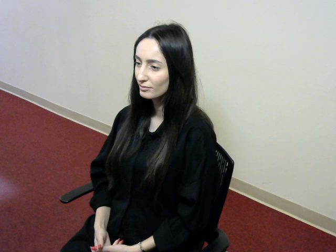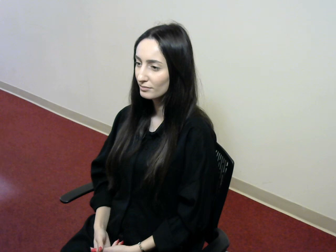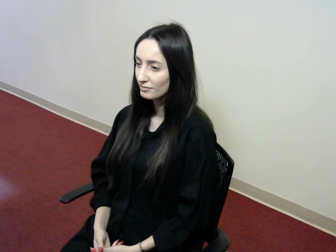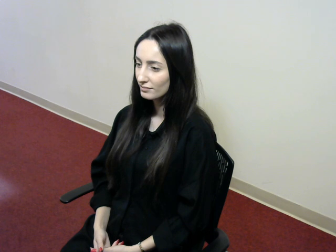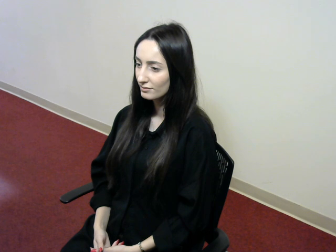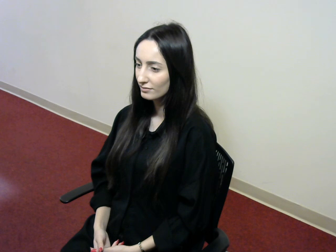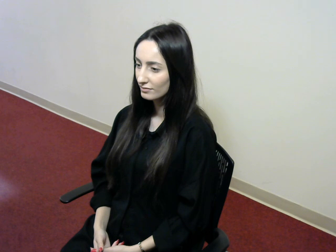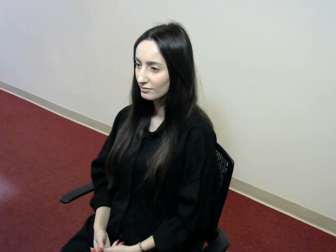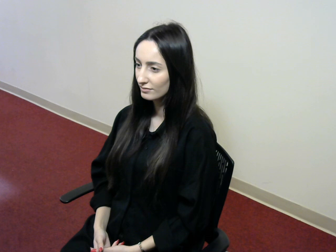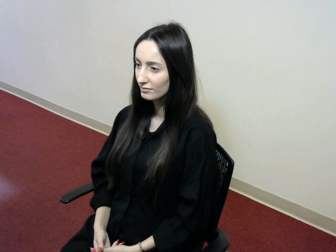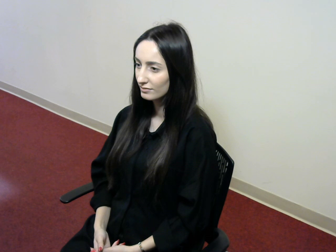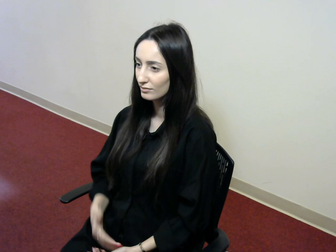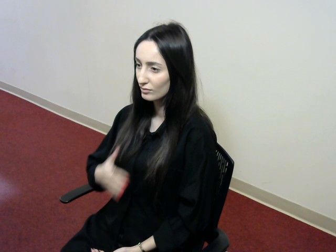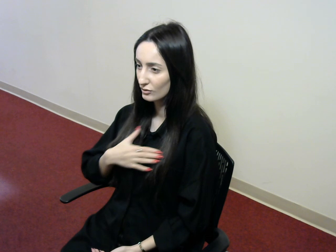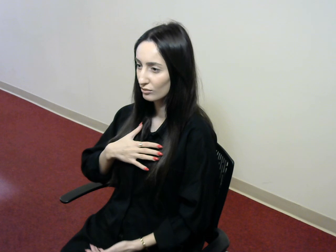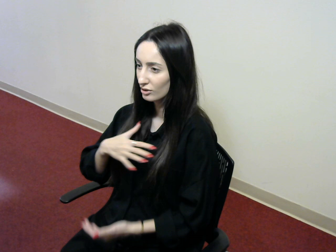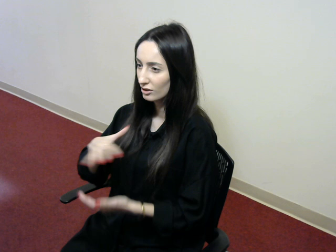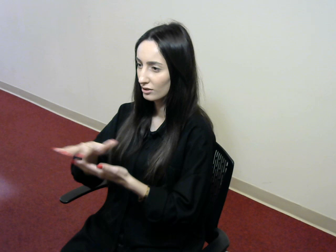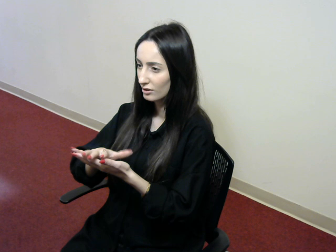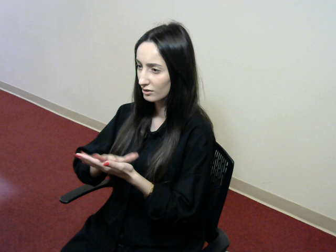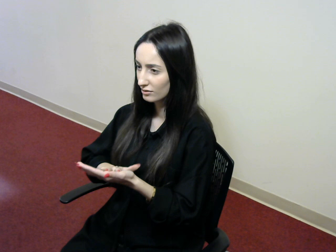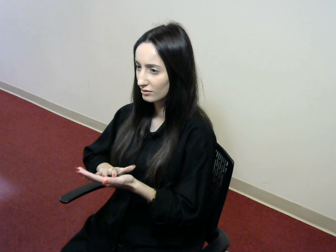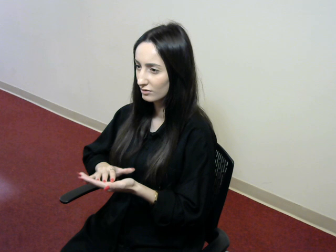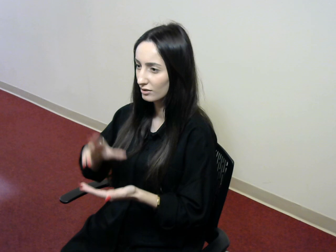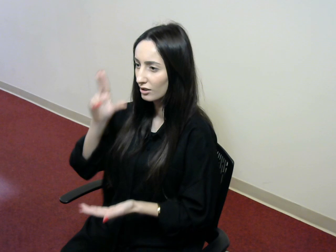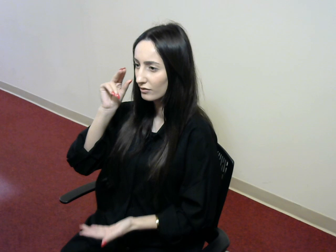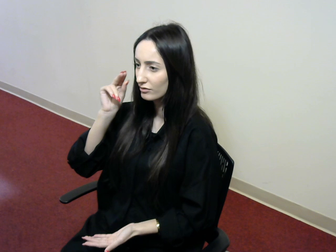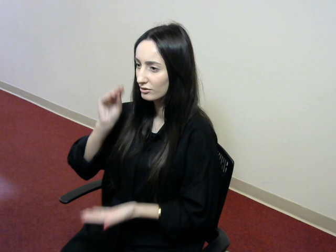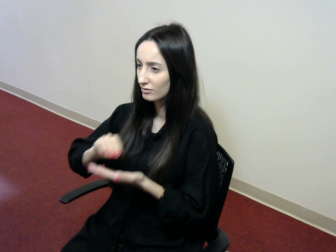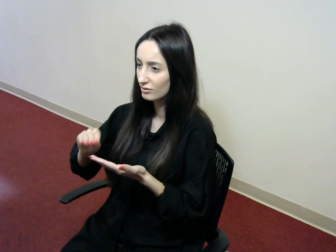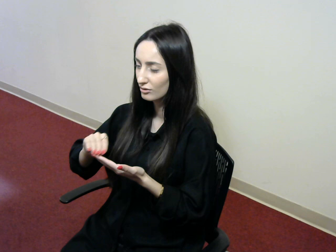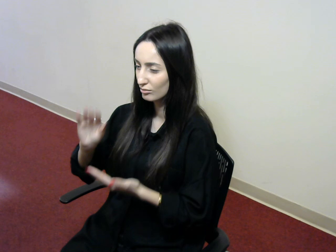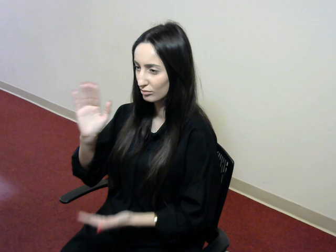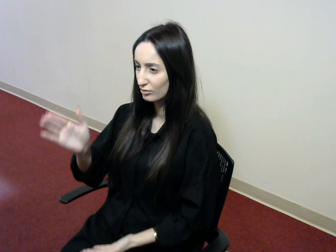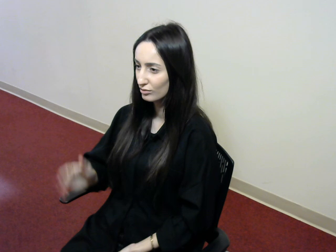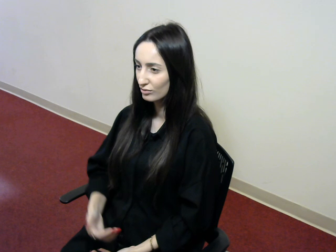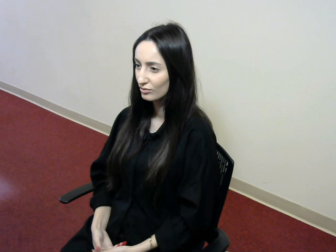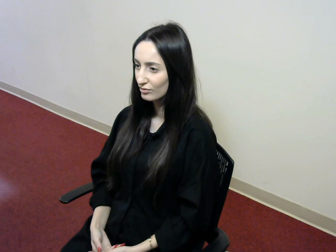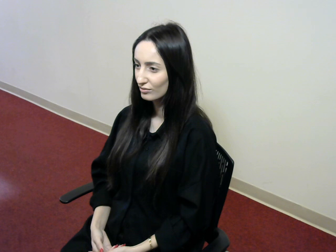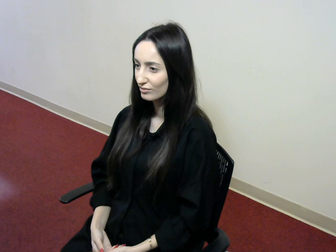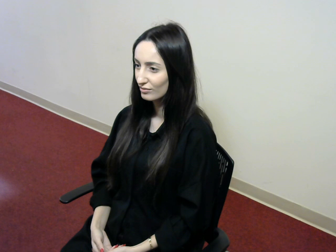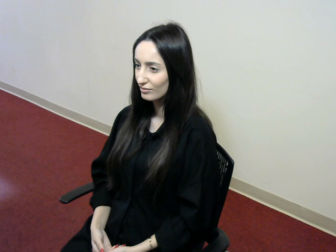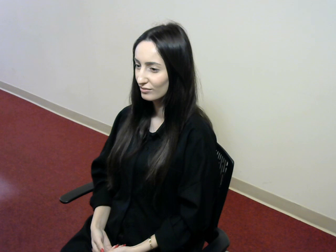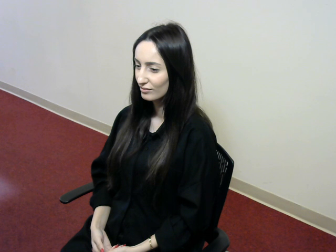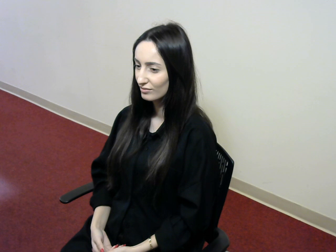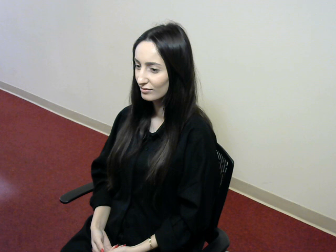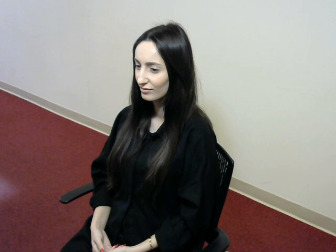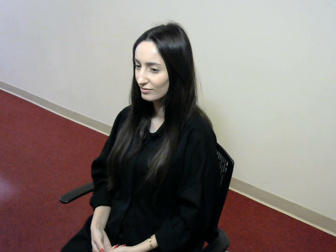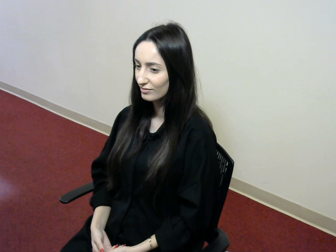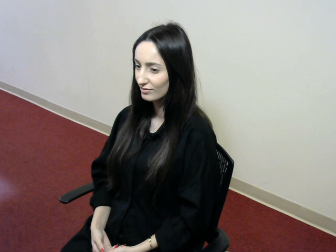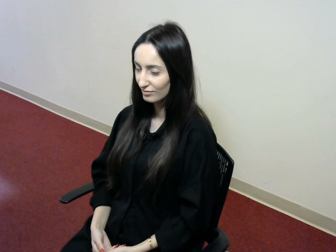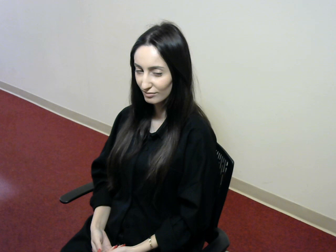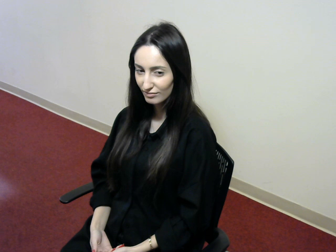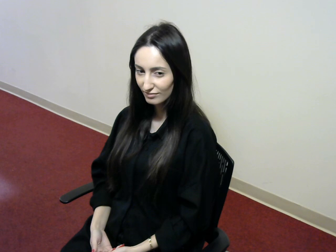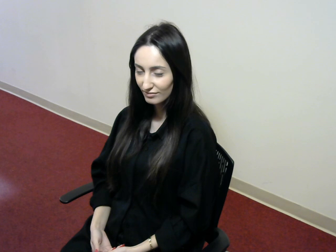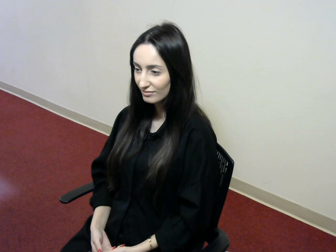Mən ərizəni nə vaxt yazmalıyam?